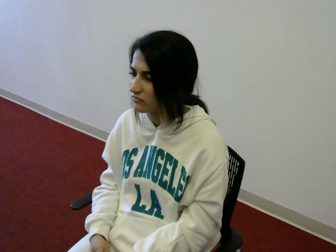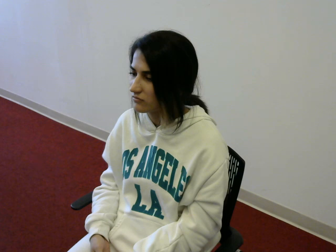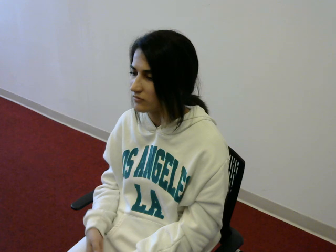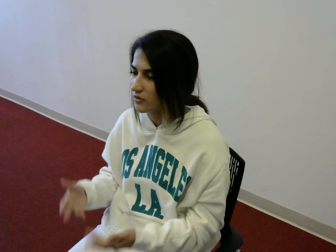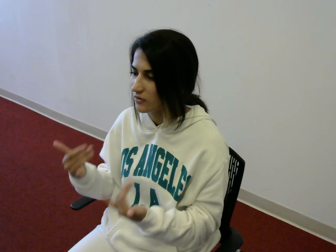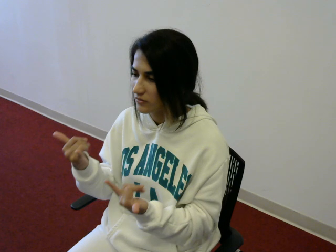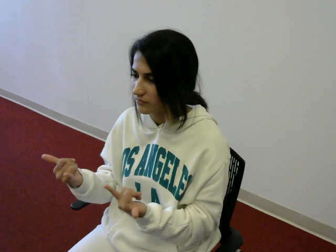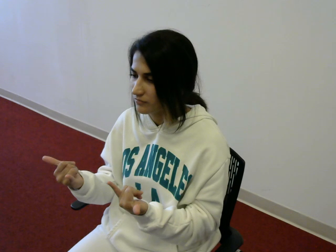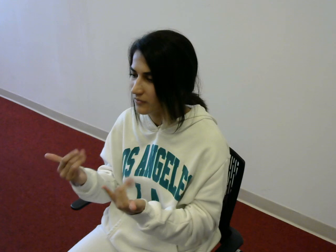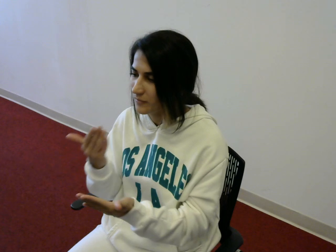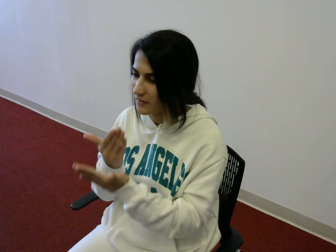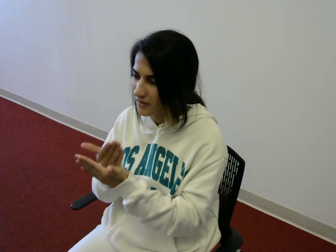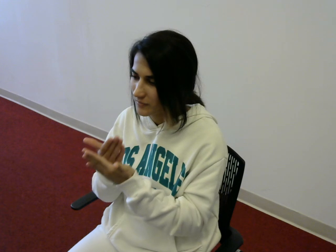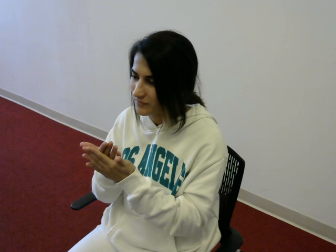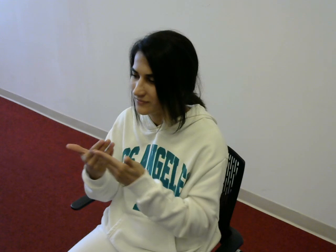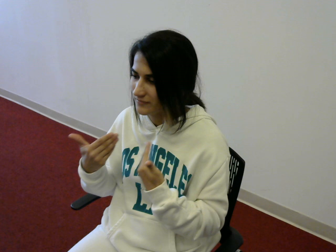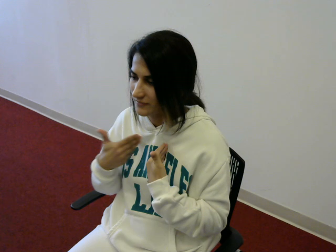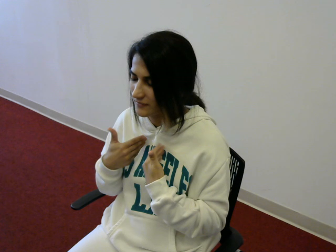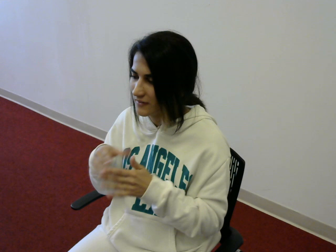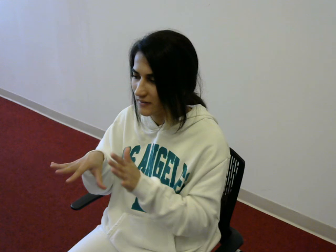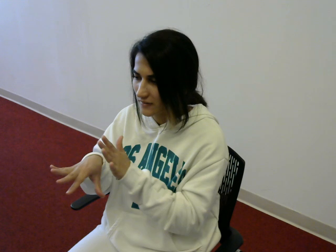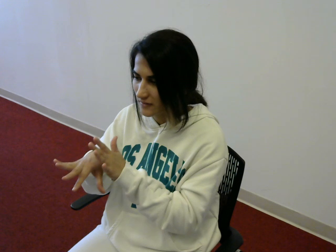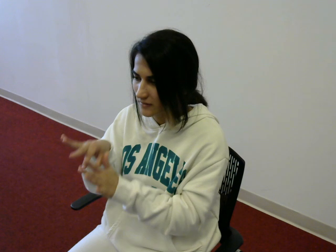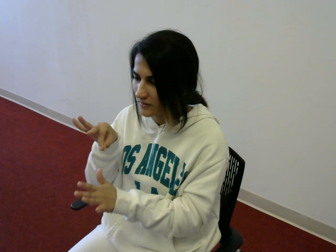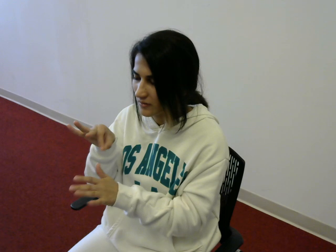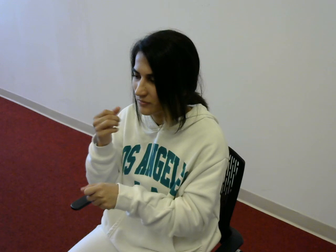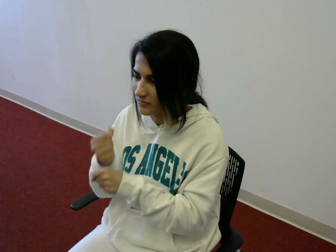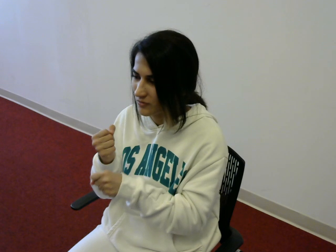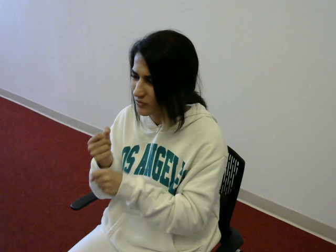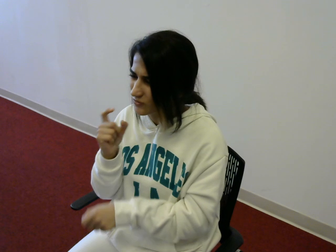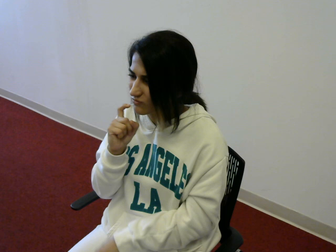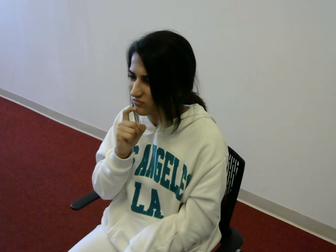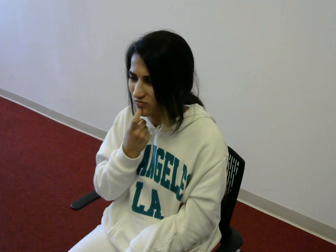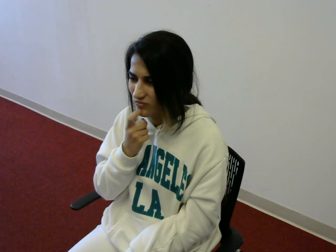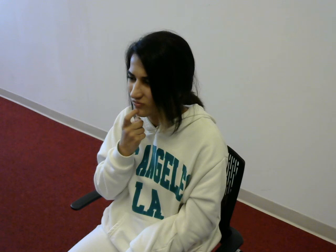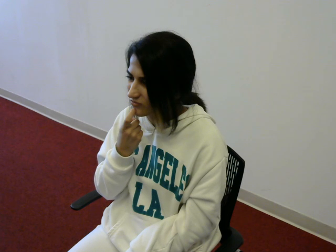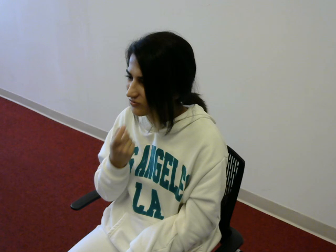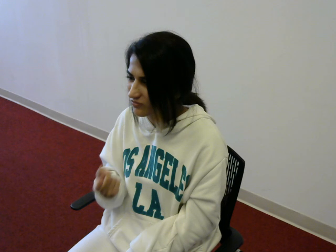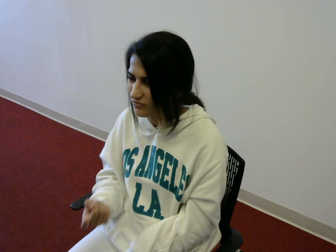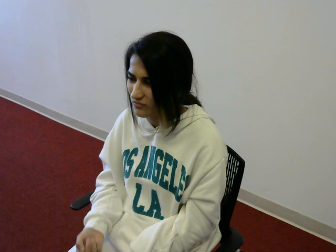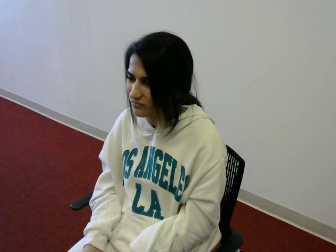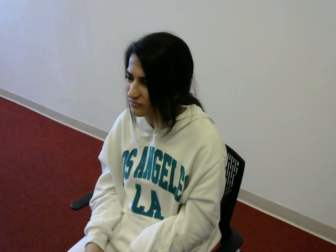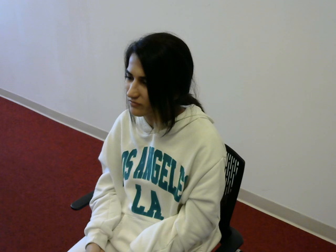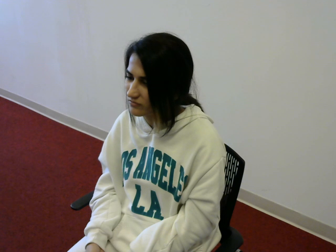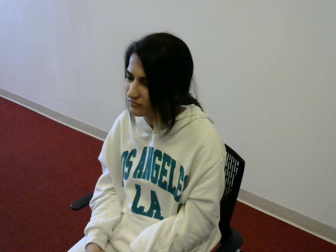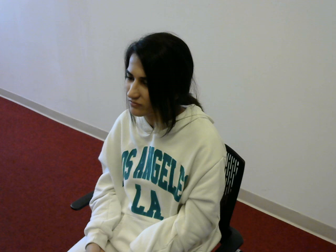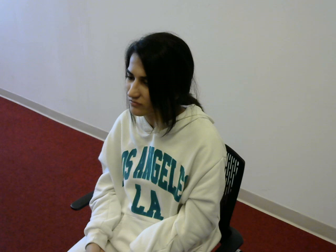Bu məsələdə mənə seçim etmək çətindir